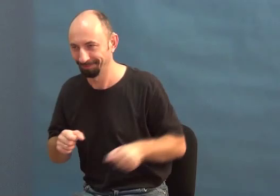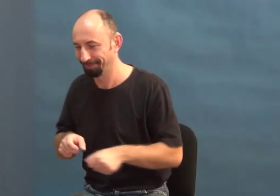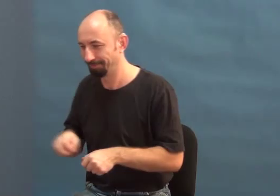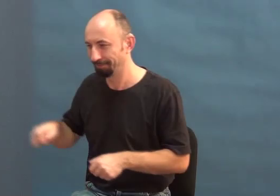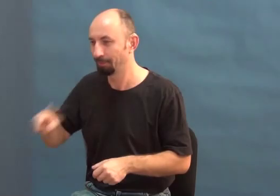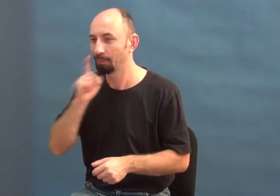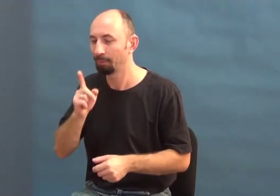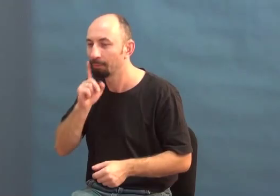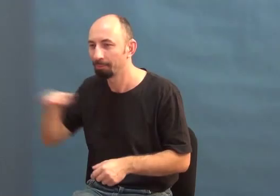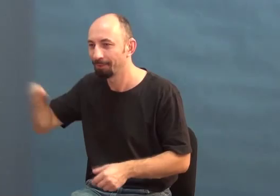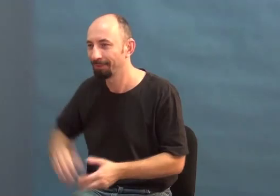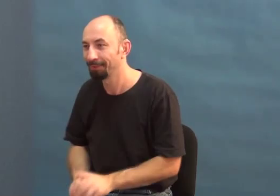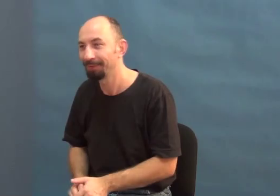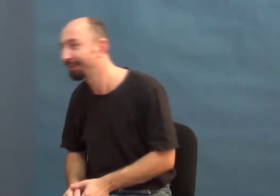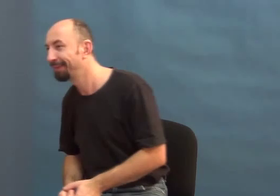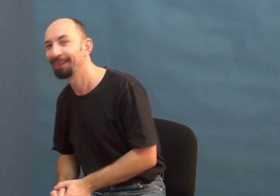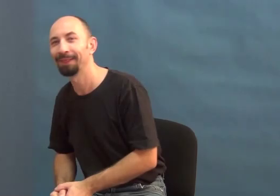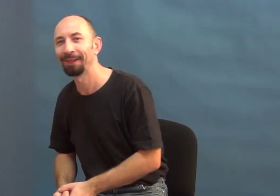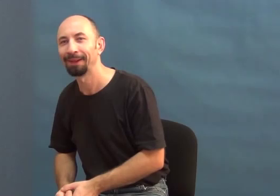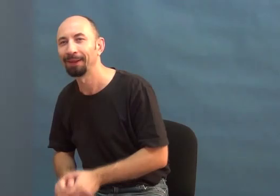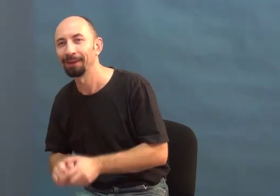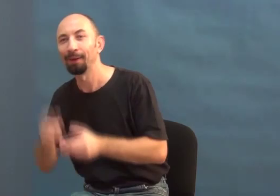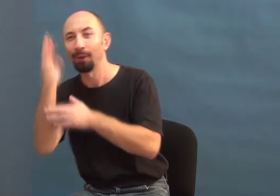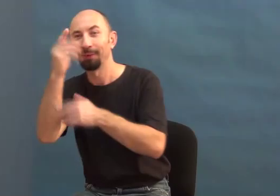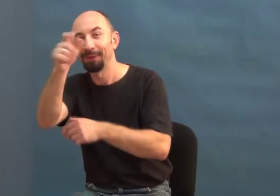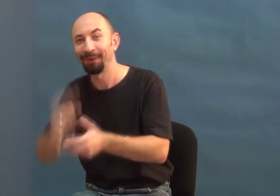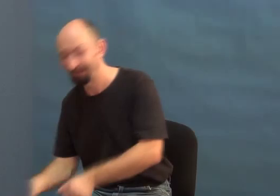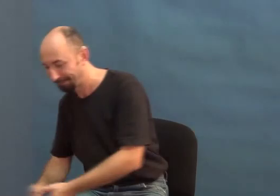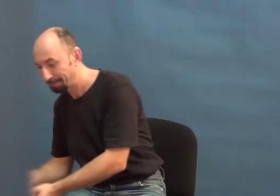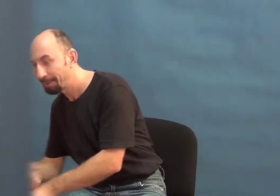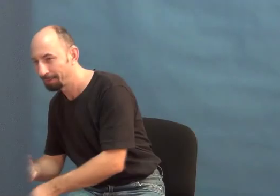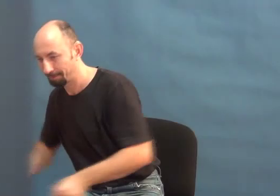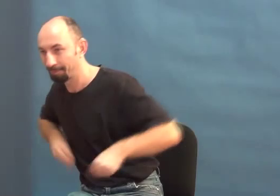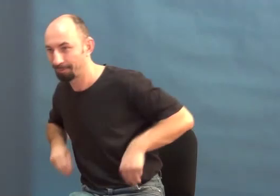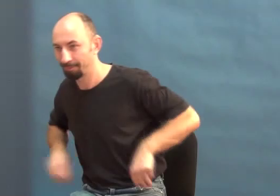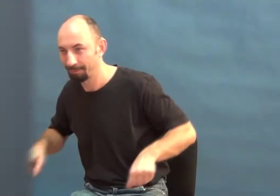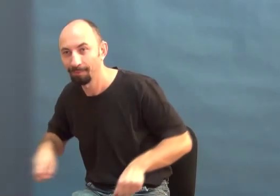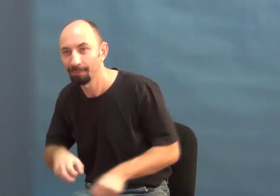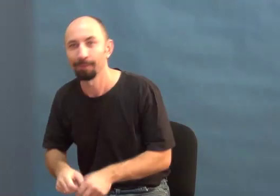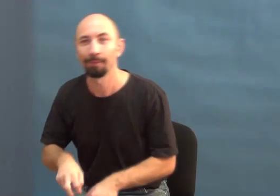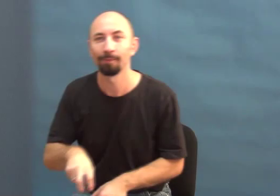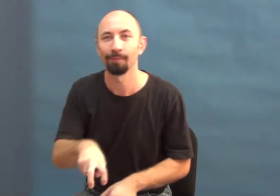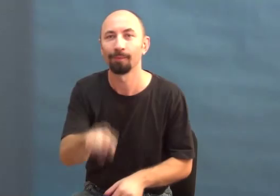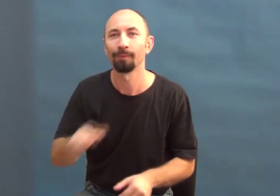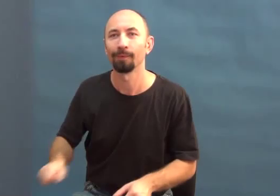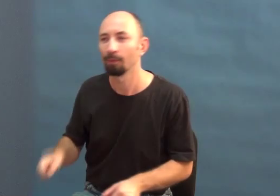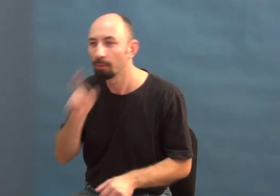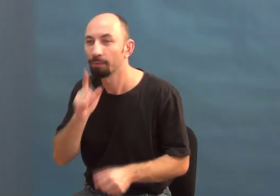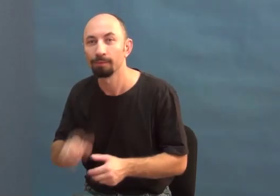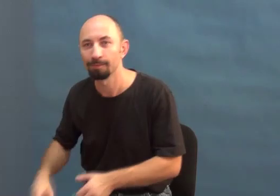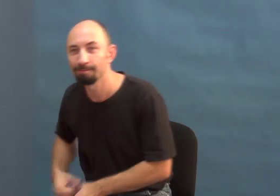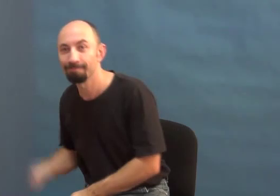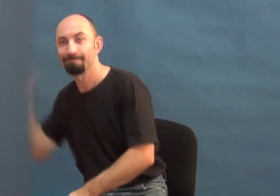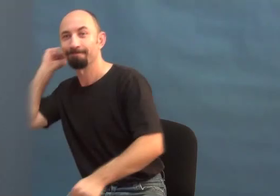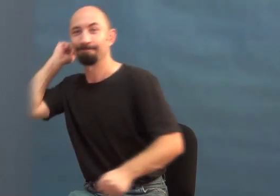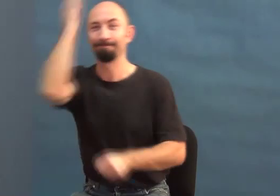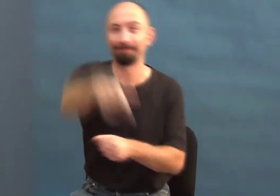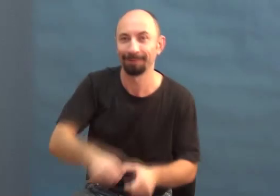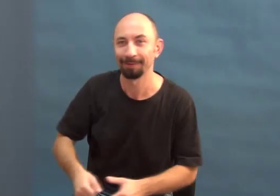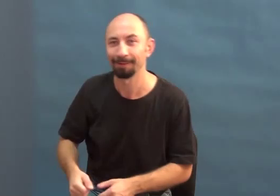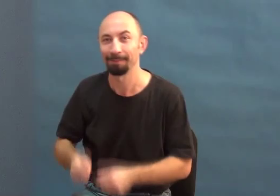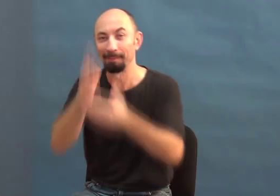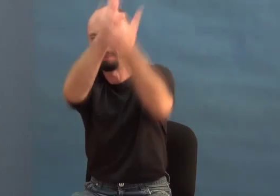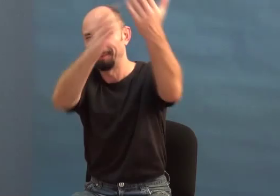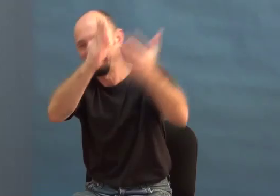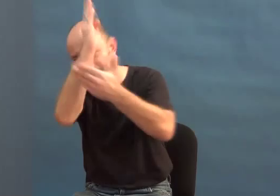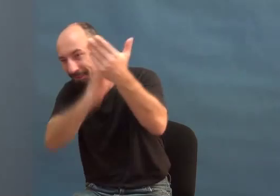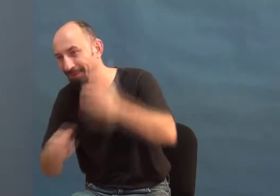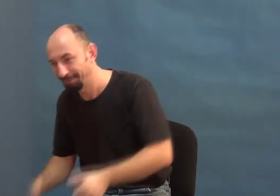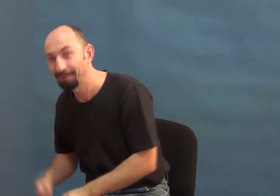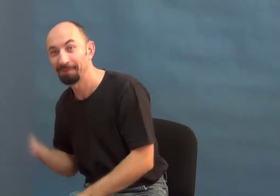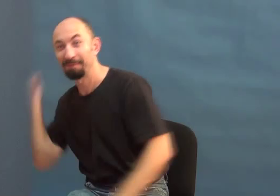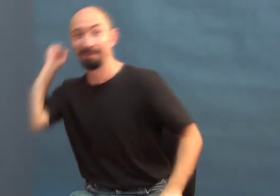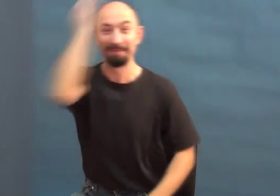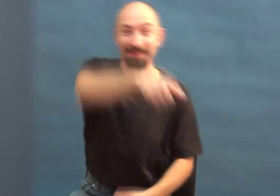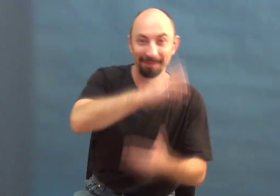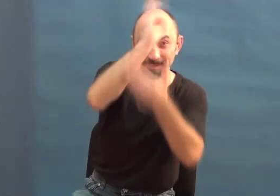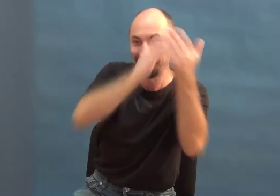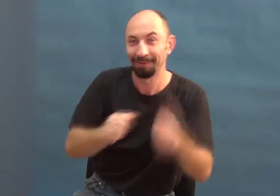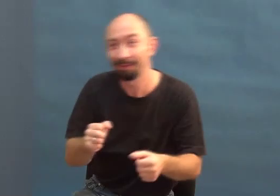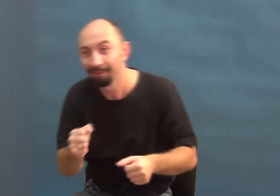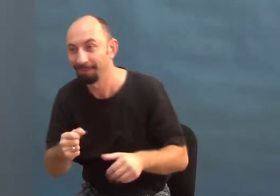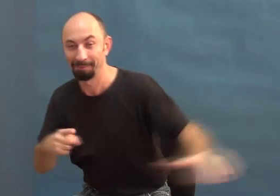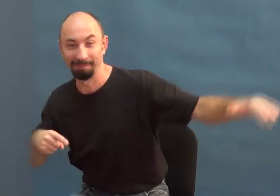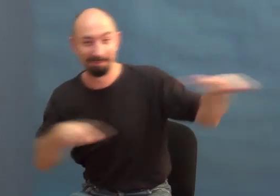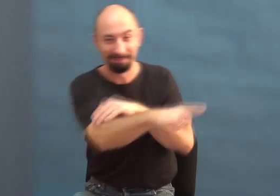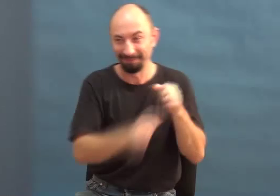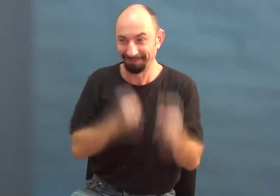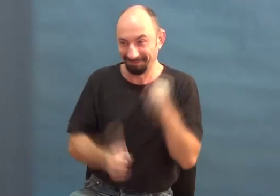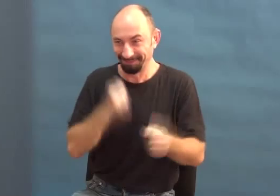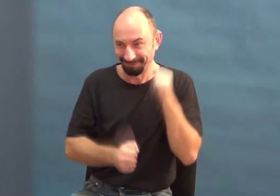Mały chłopak patrzy na okna, wcześniej do kieszeni wsadził kamienie, rzuca w okno potem jeszcze raz i w końcu ucieka.